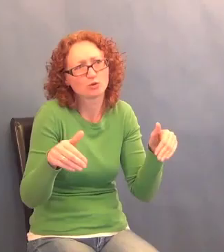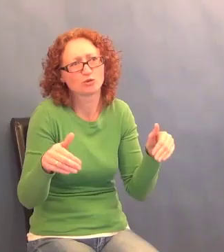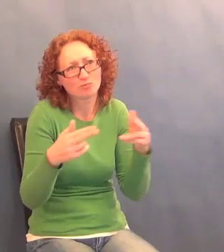Można.